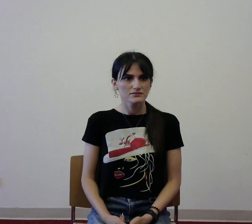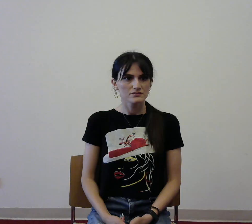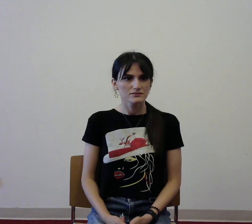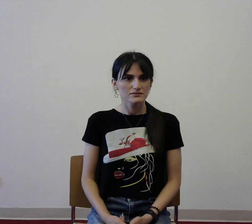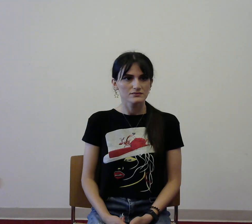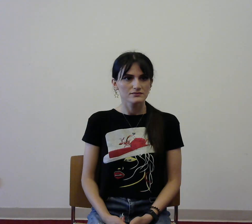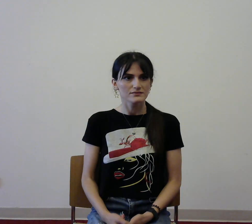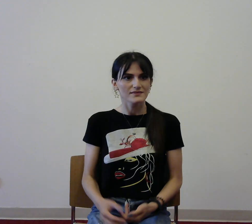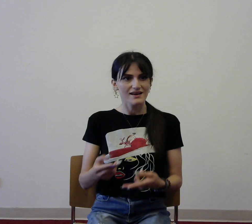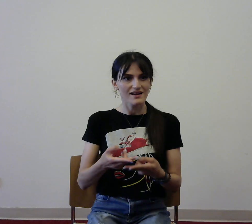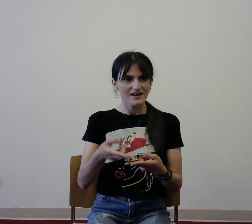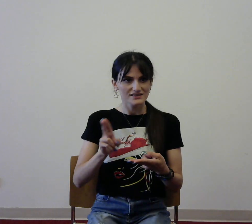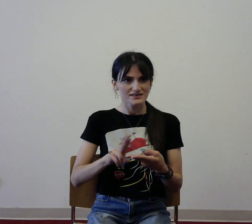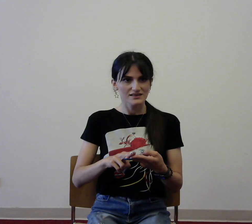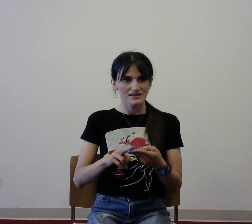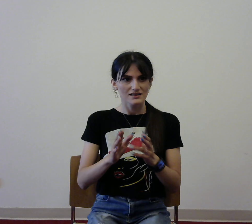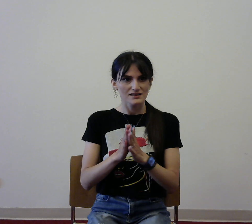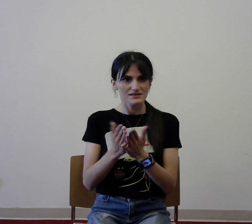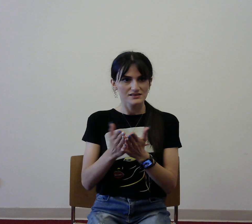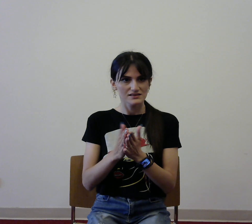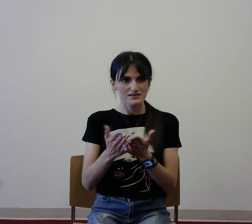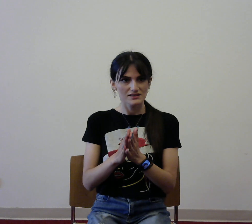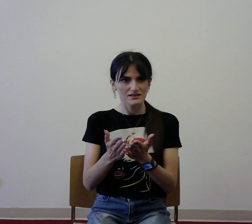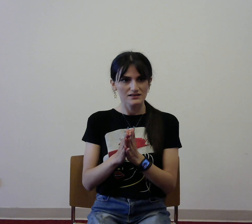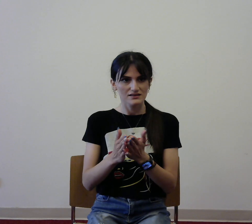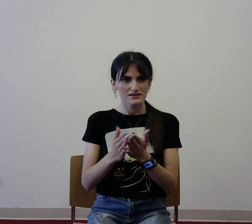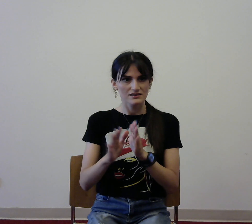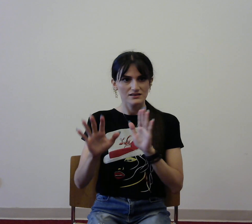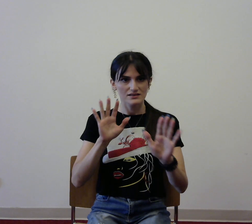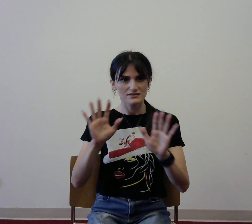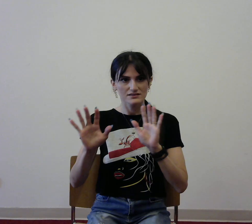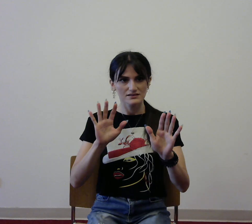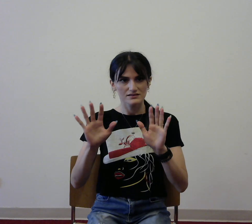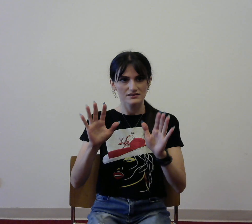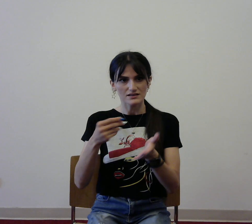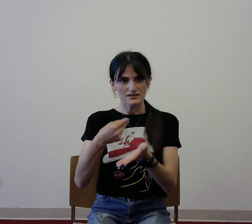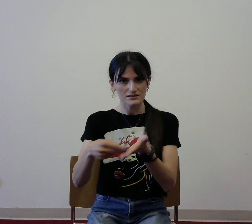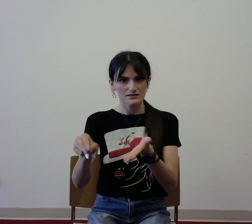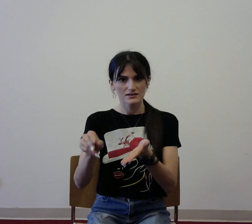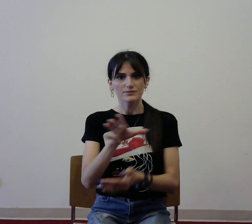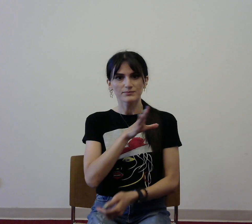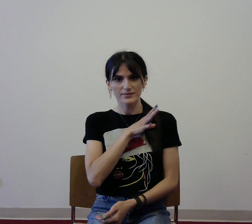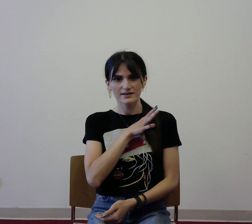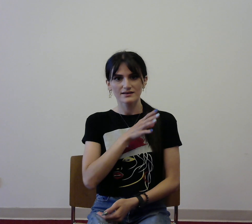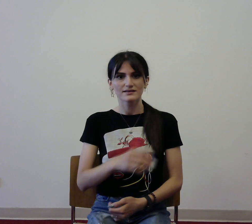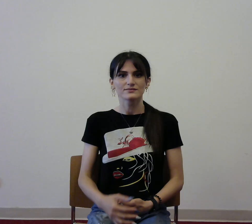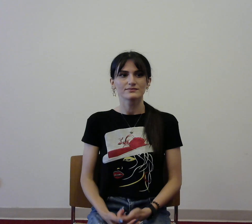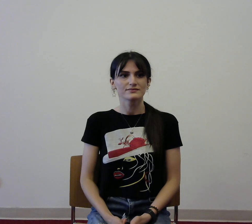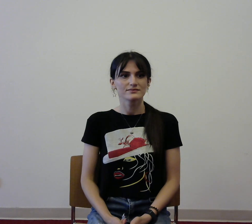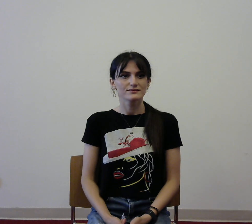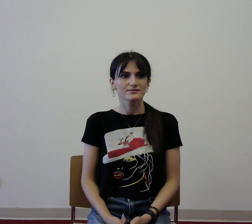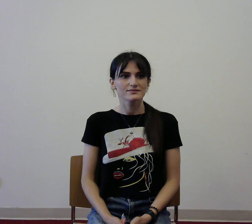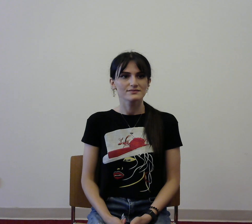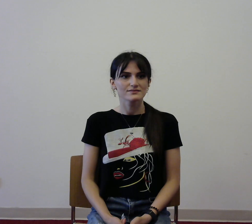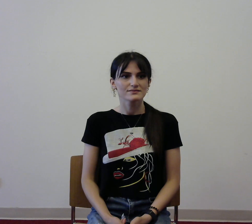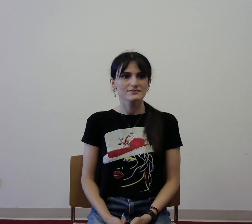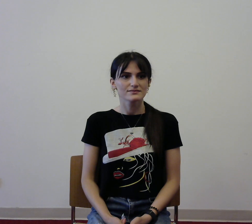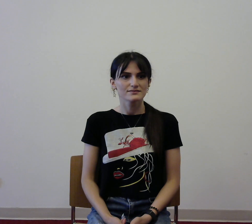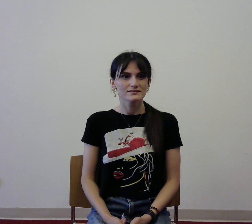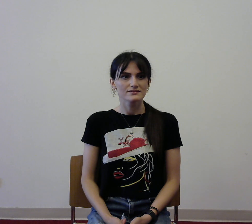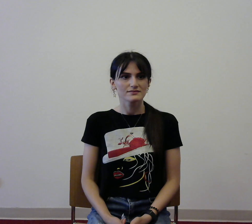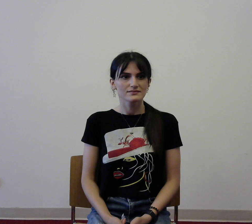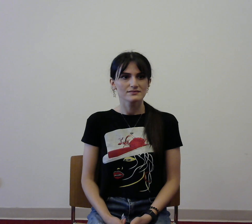Bu kitabları sərgidən almışam